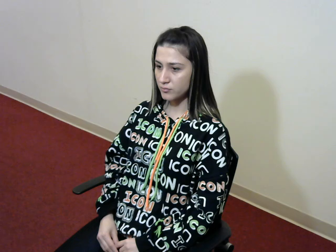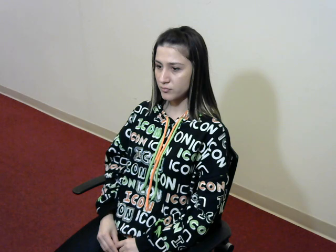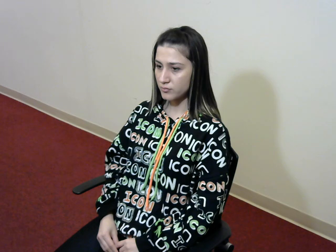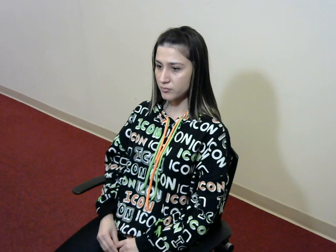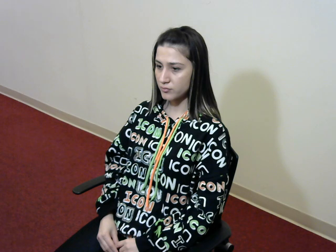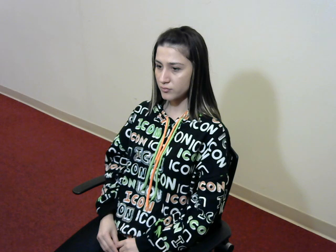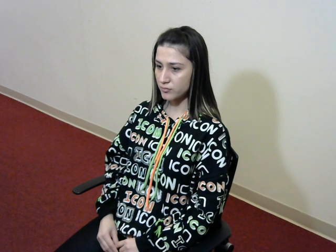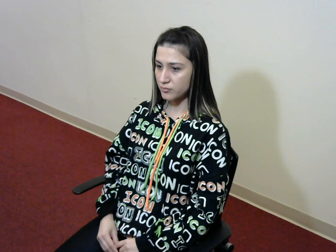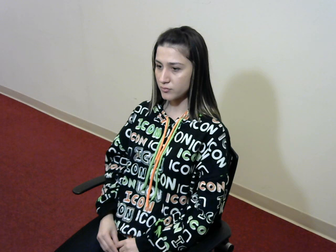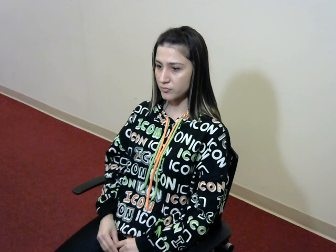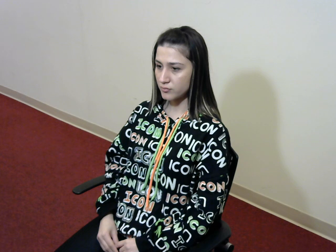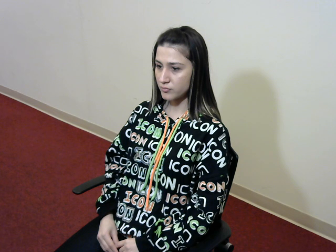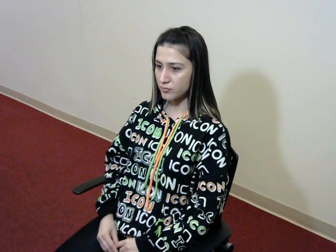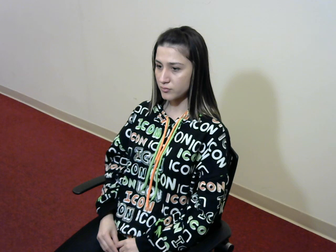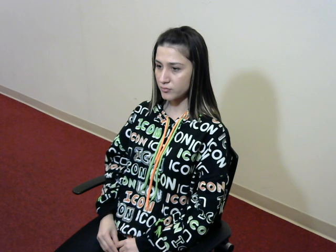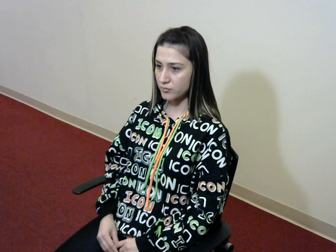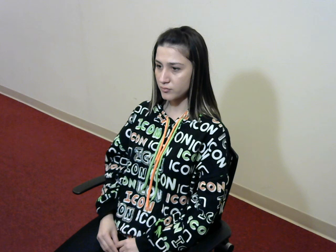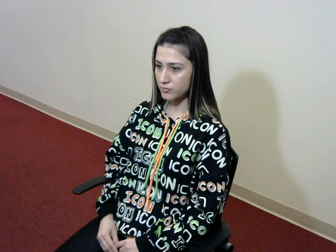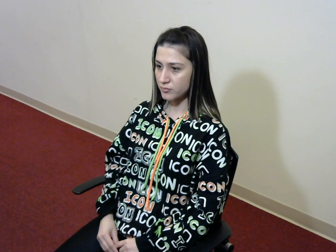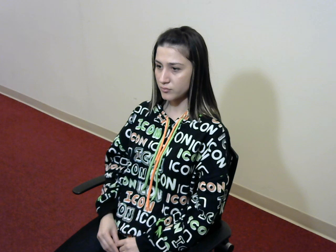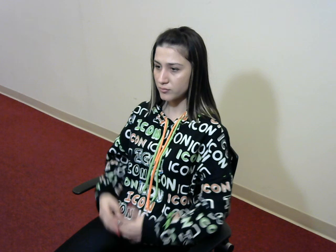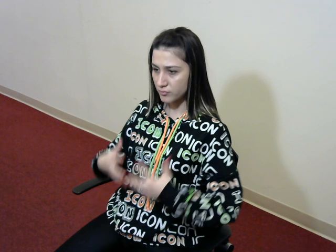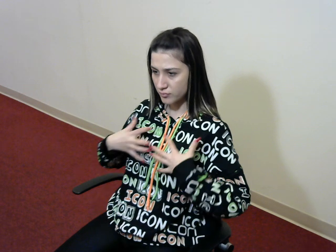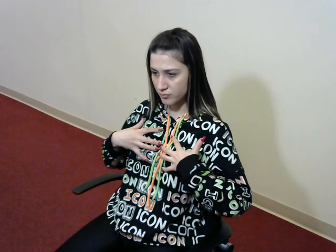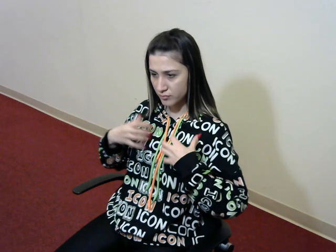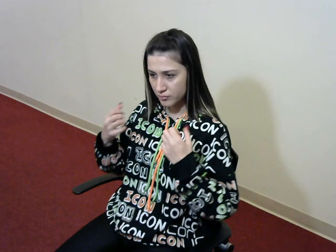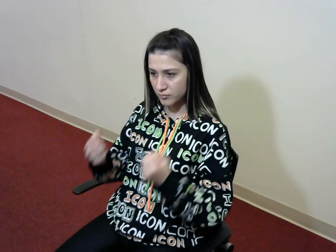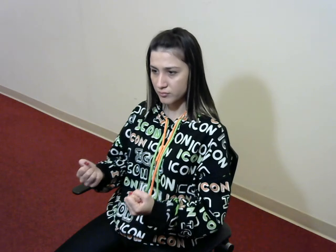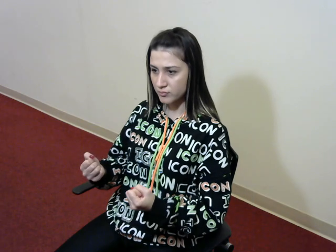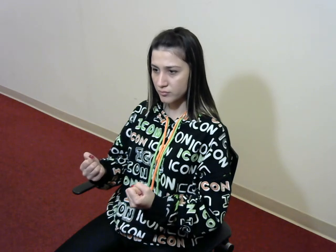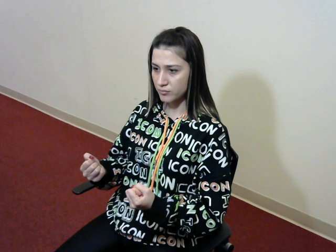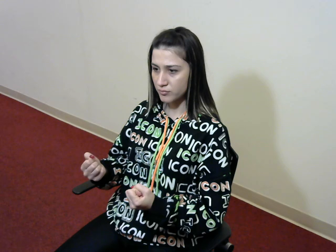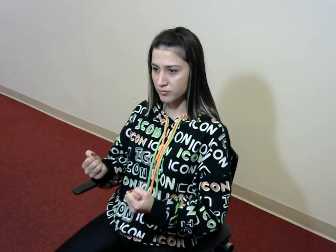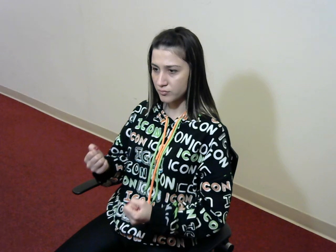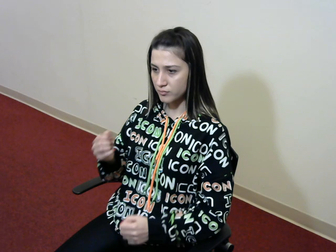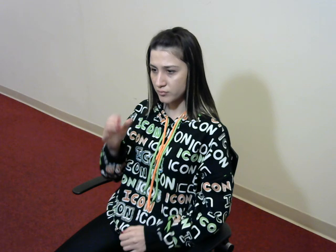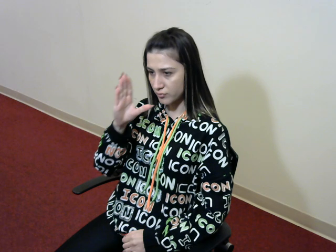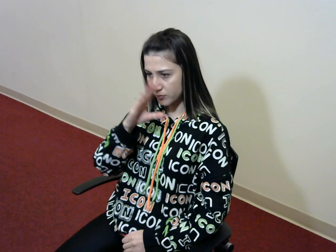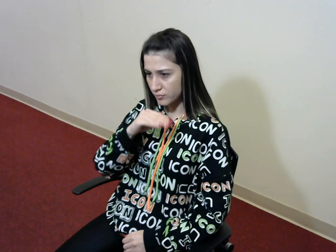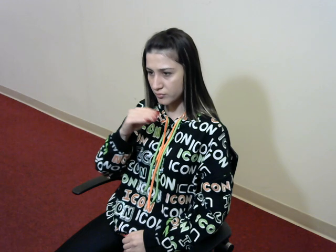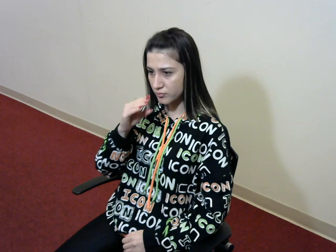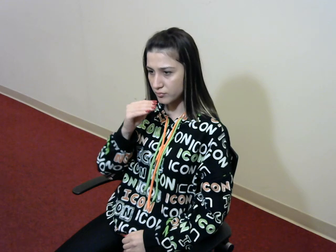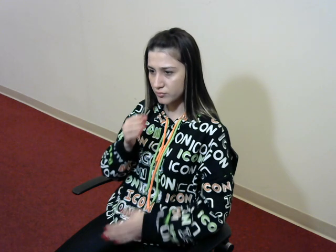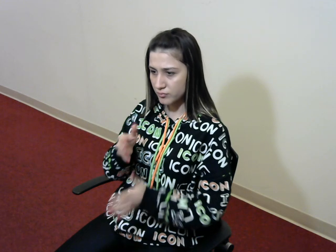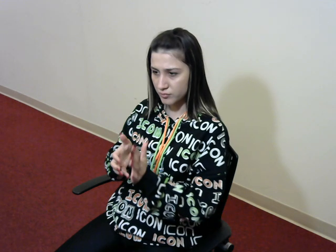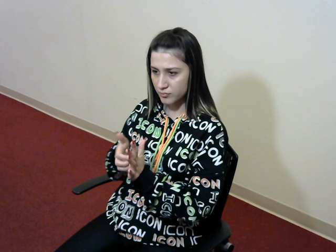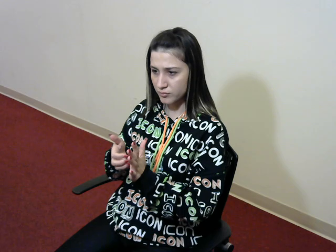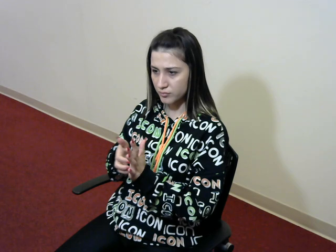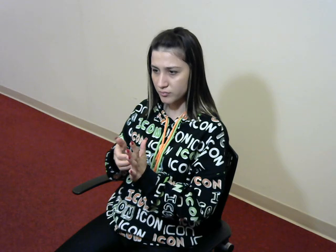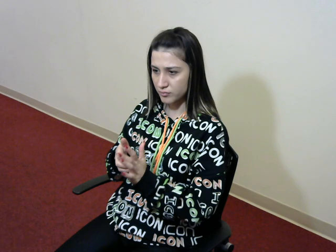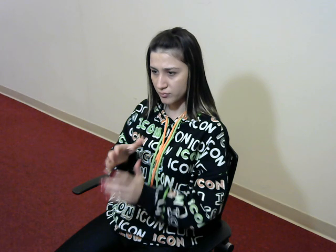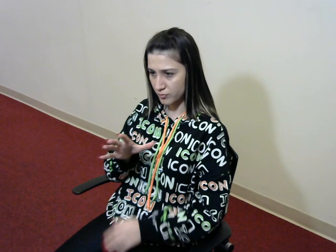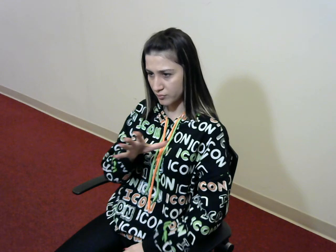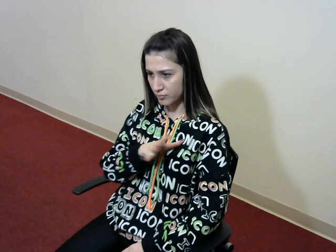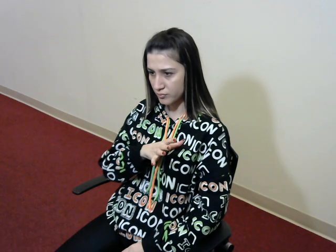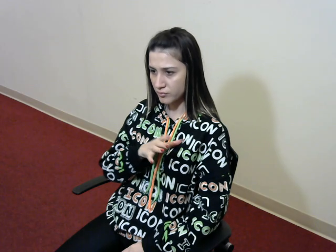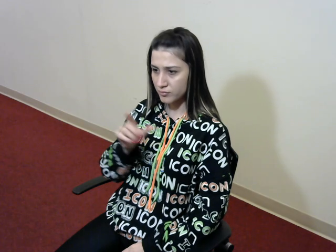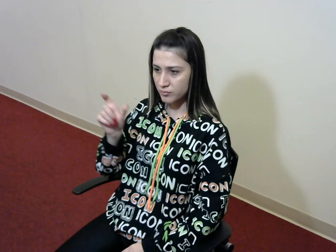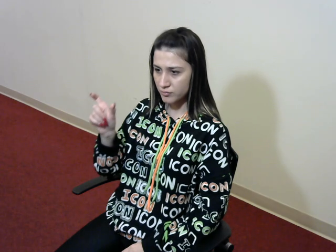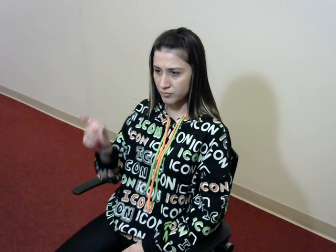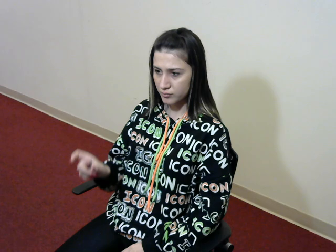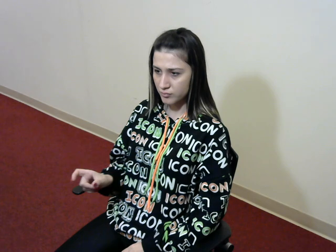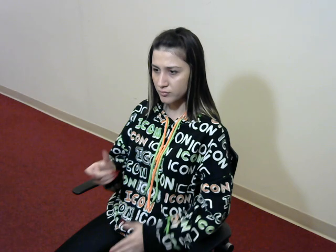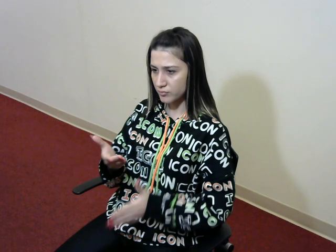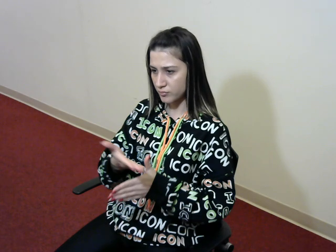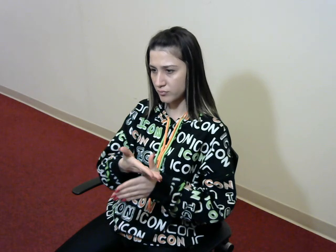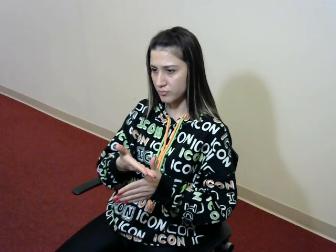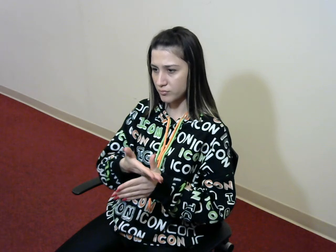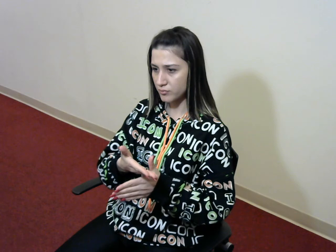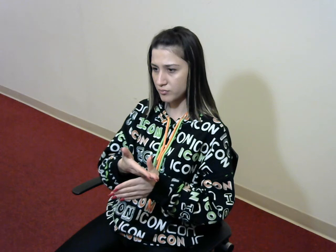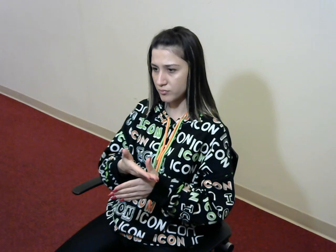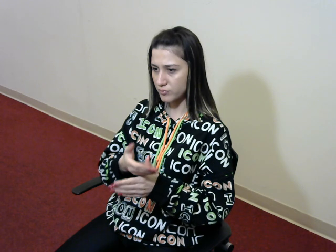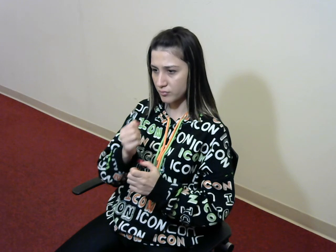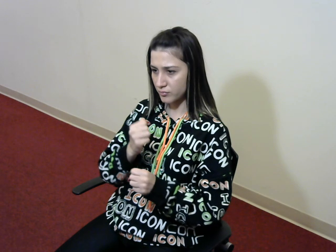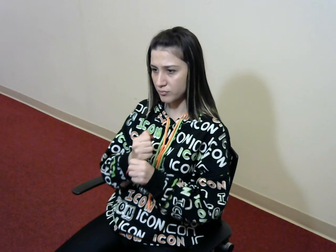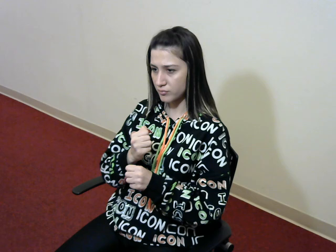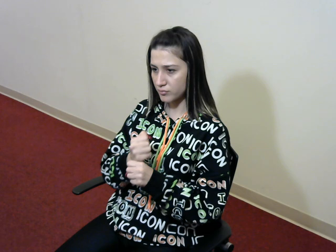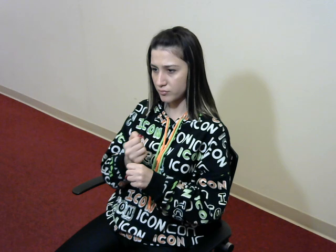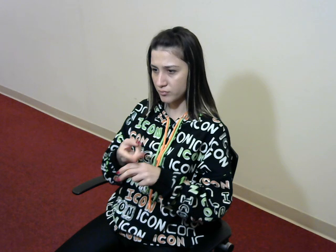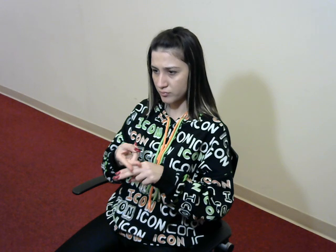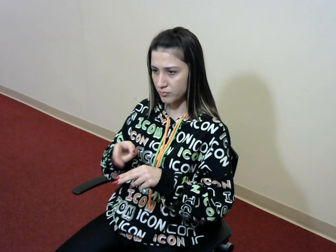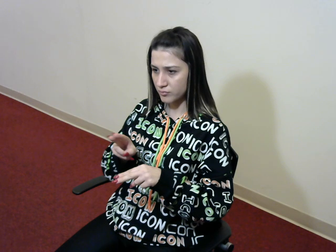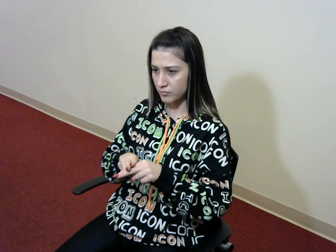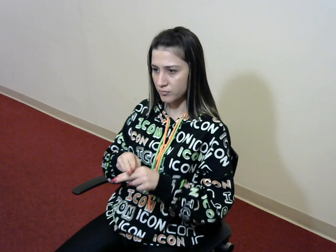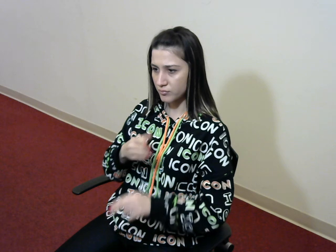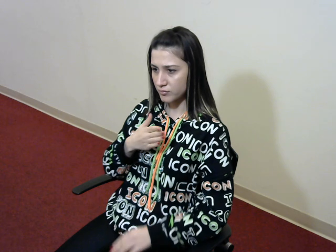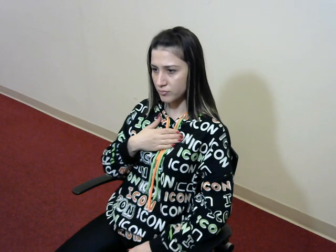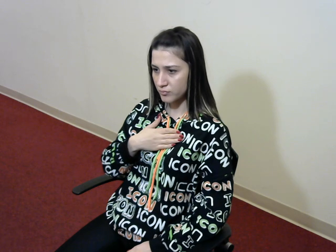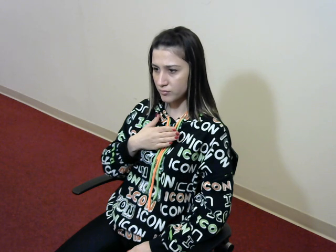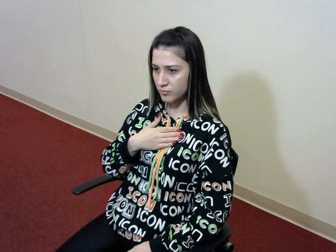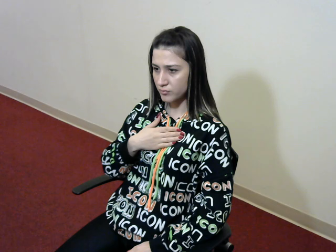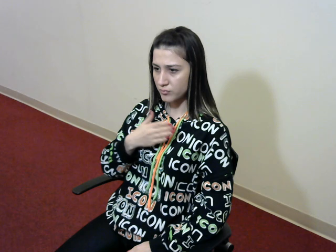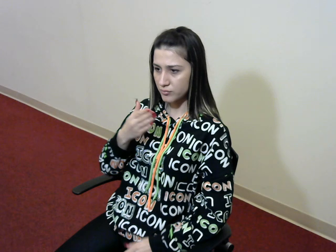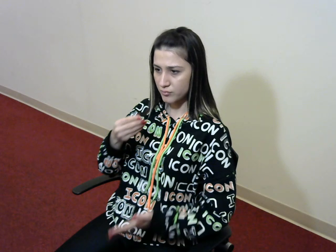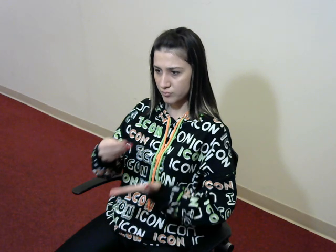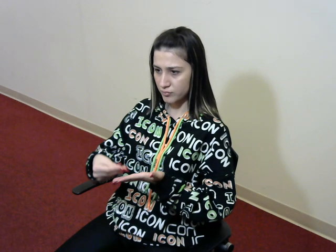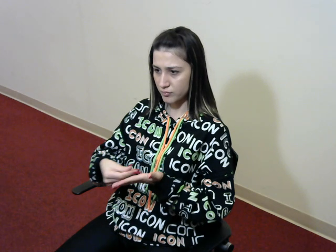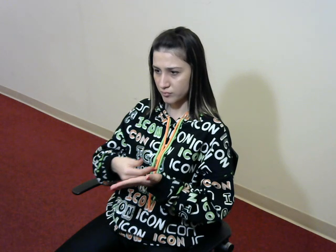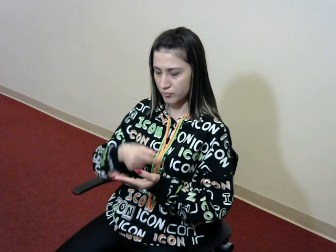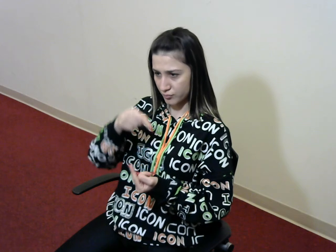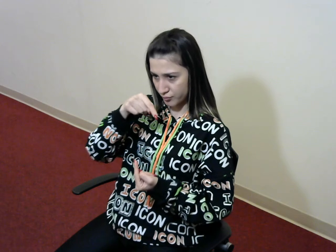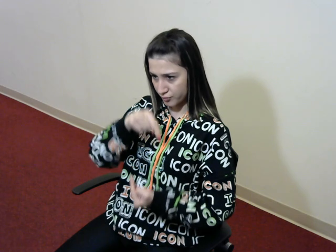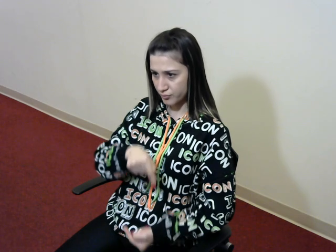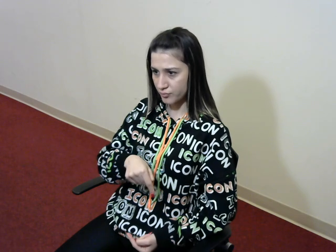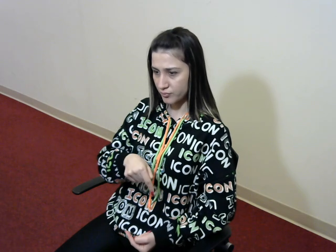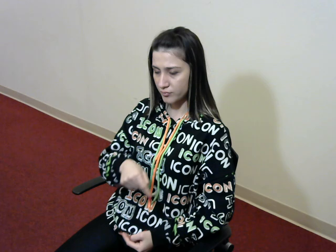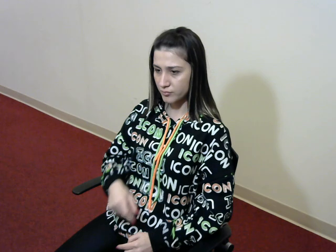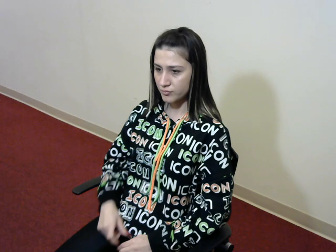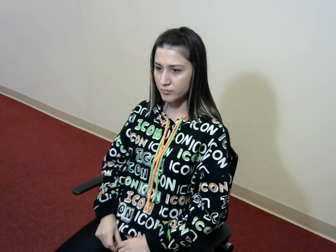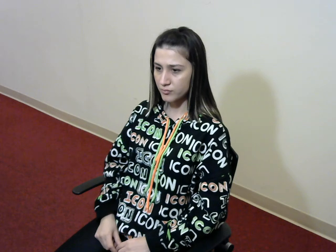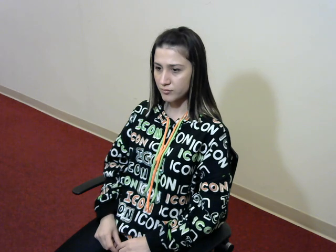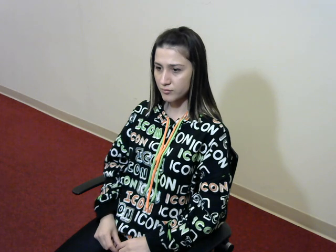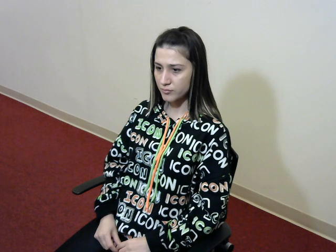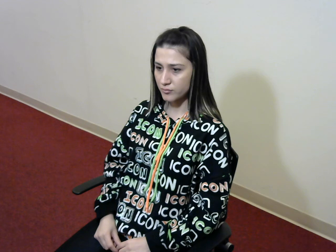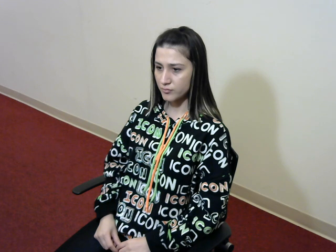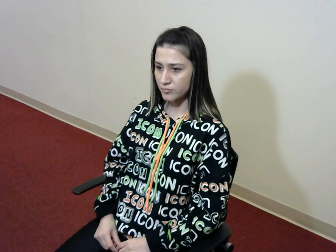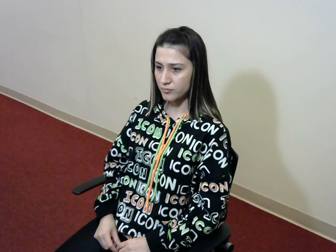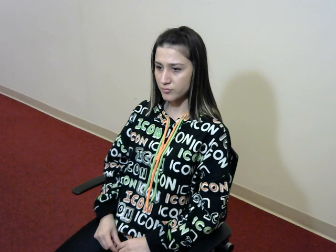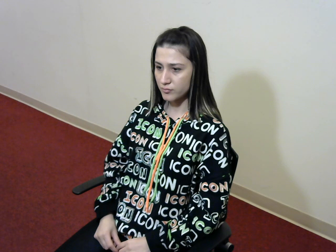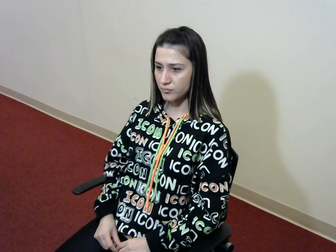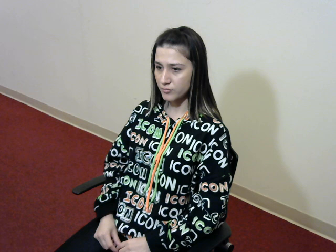Sağlamlıq imkanı məhdud olan şəxsə kömək etdiyimə görə mənə ödəniş düşürmü?